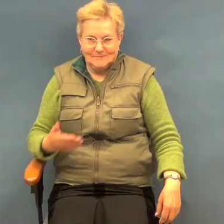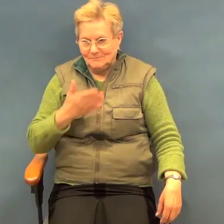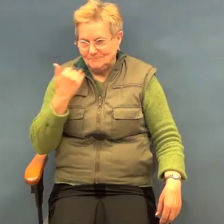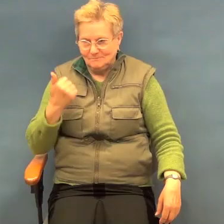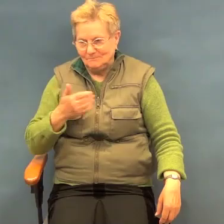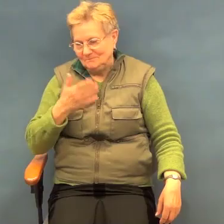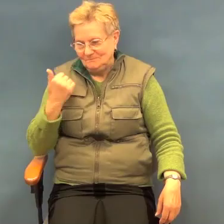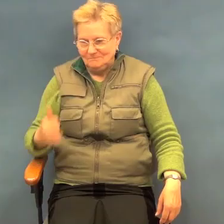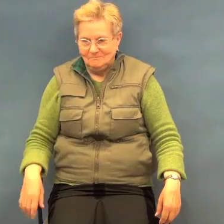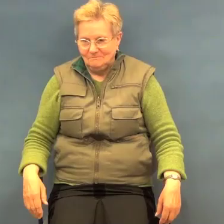Nie ma czegoś takiego, nie ma.